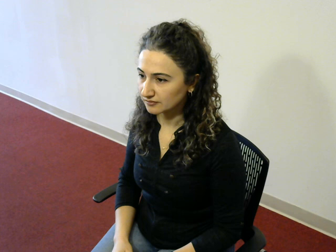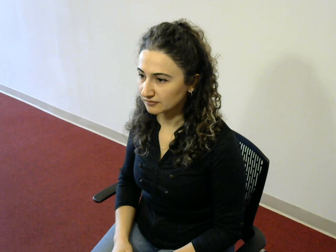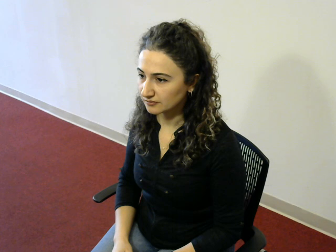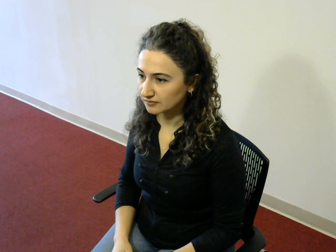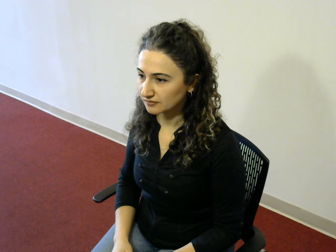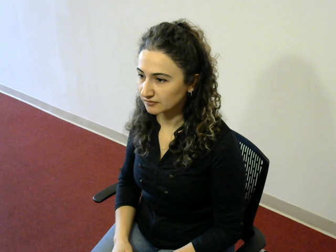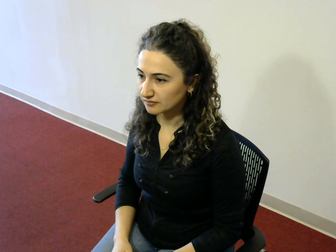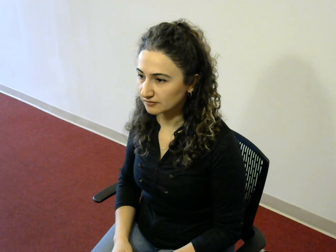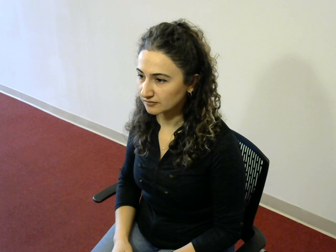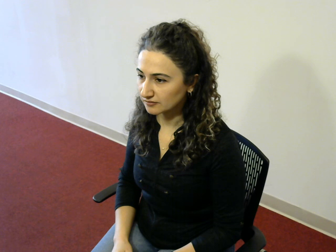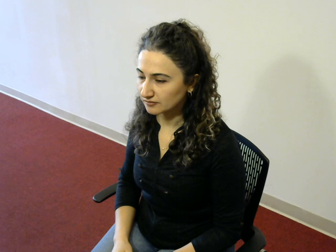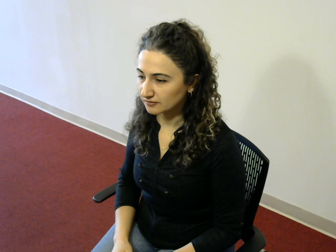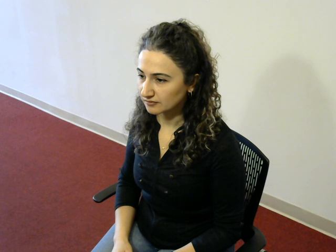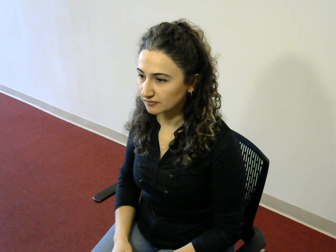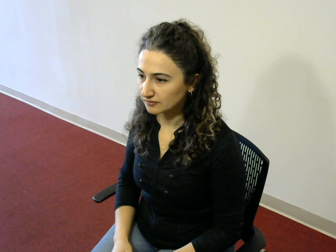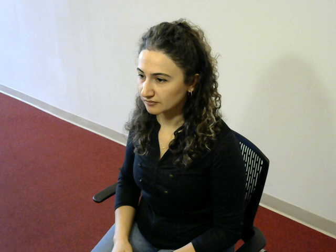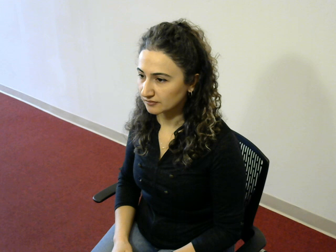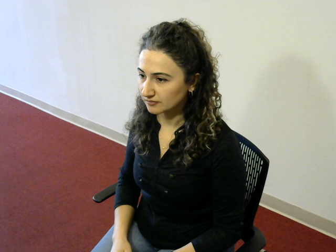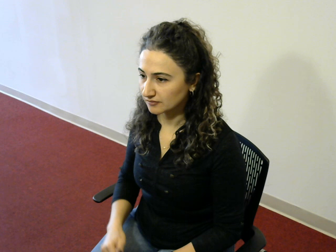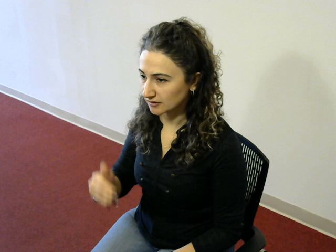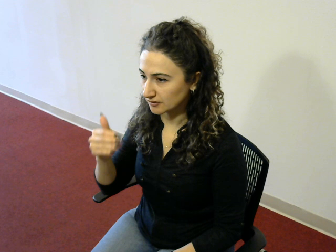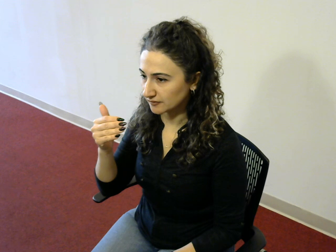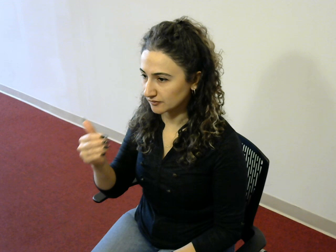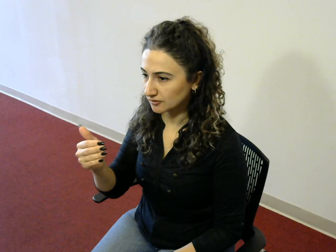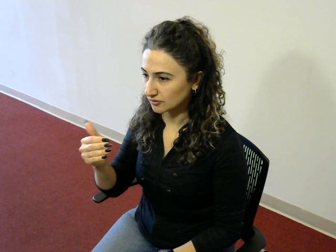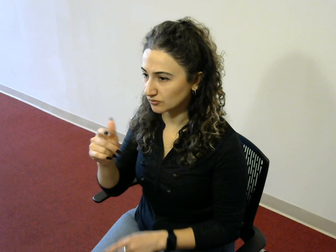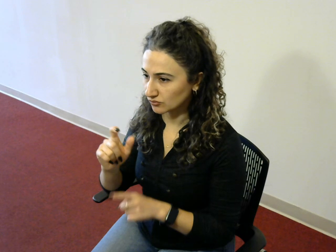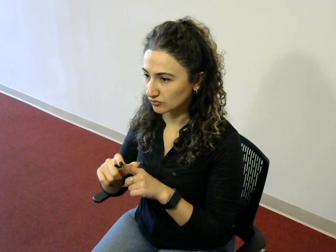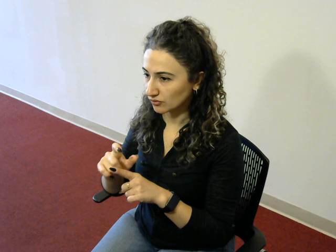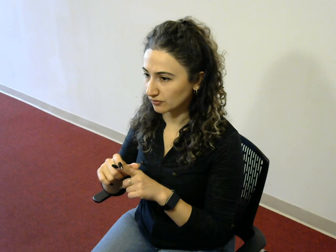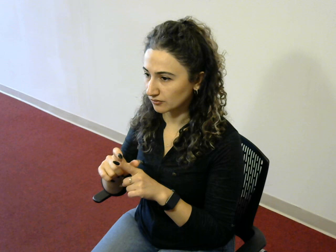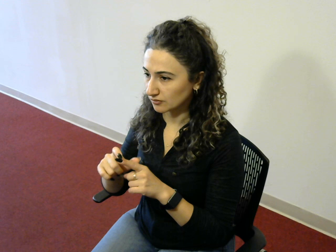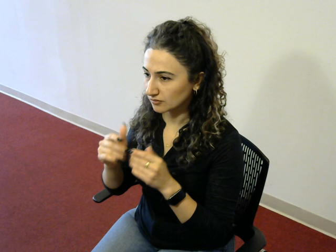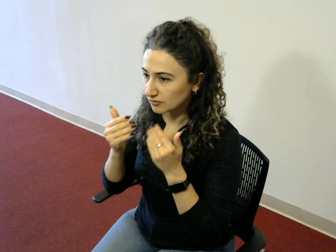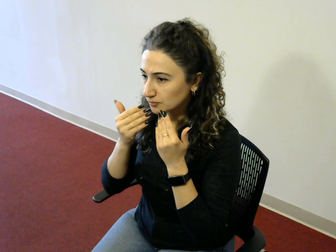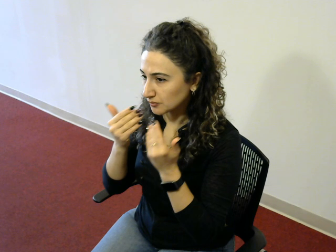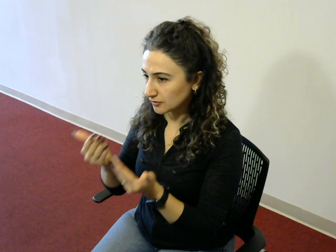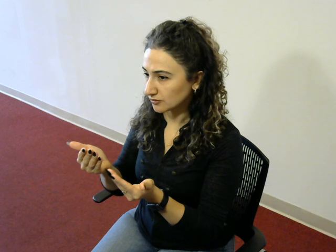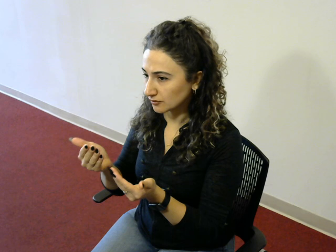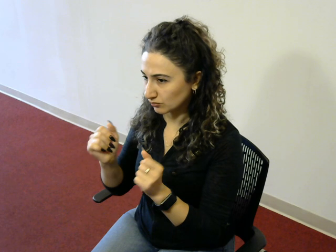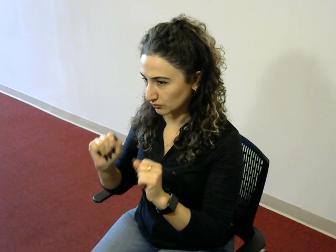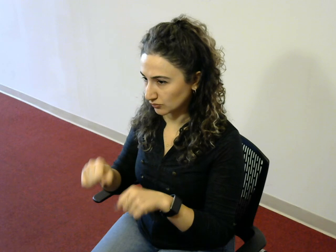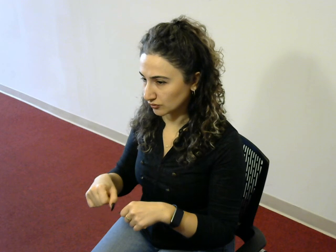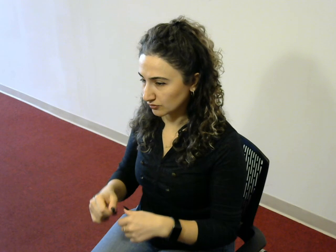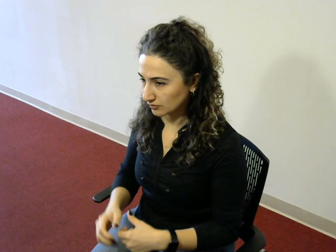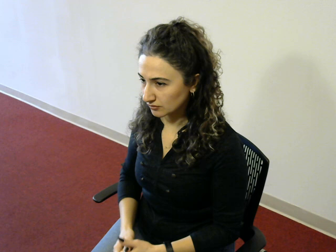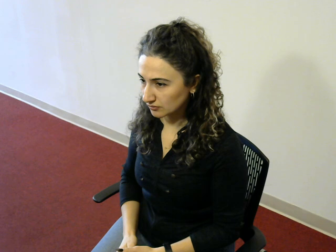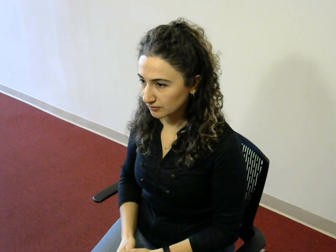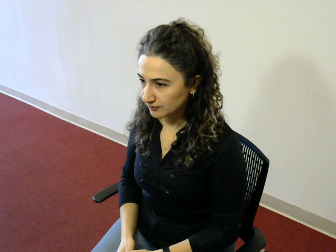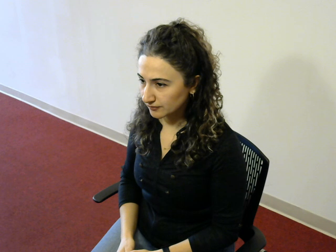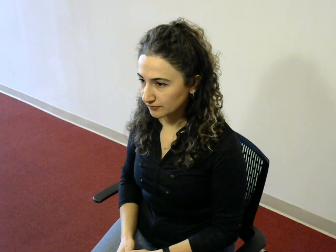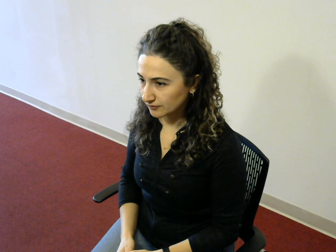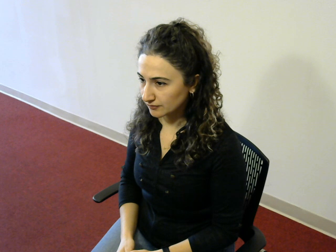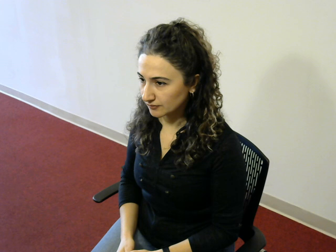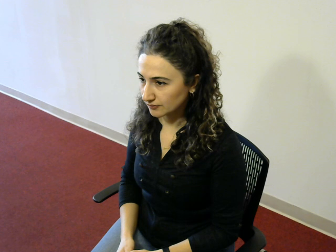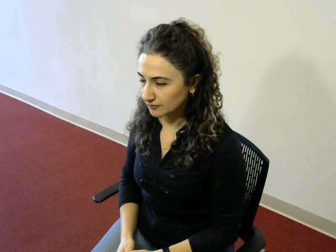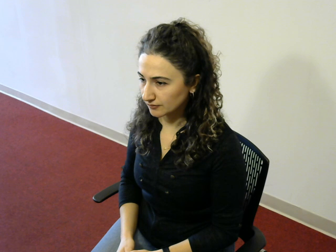Sizdən söz soruşmaq olar?